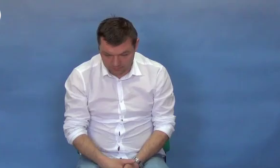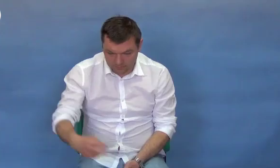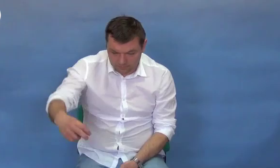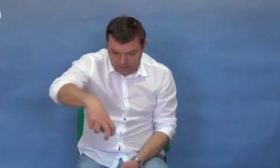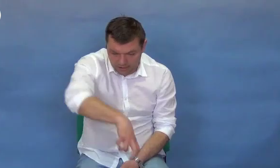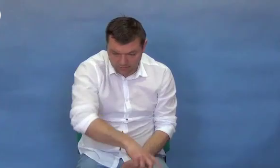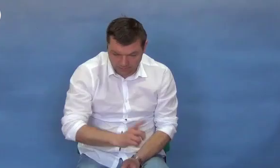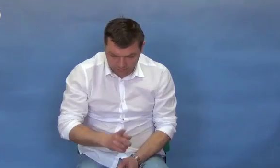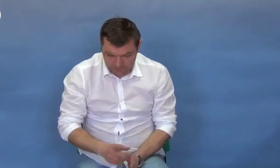Zakaz schodzenia.